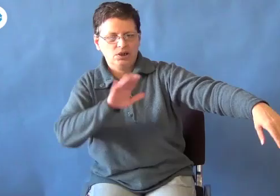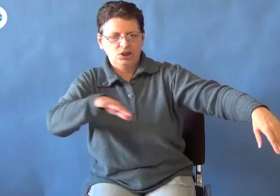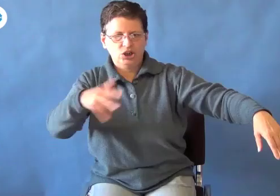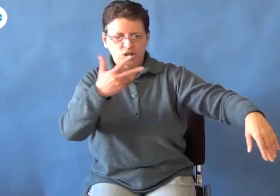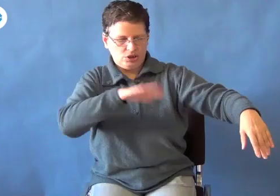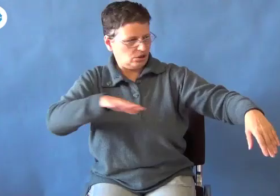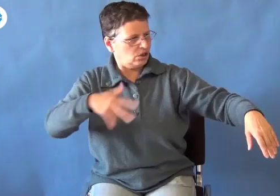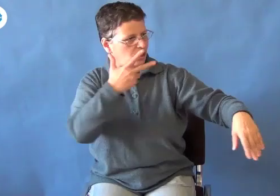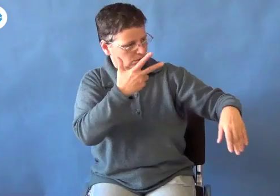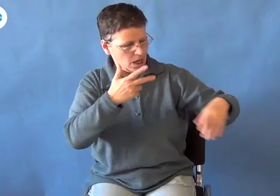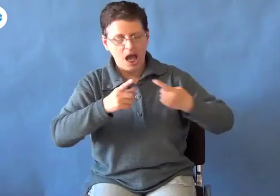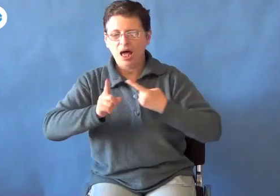Troje dzieci.